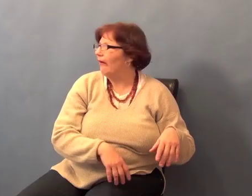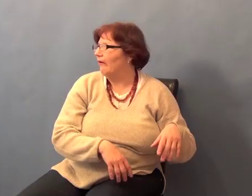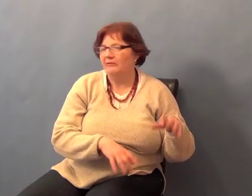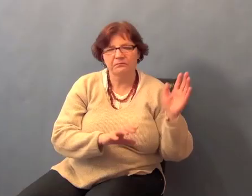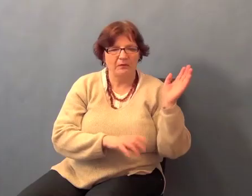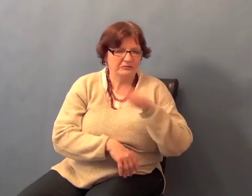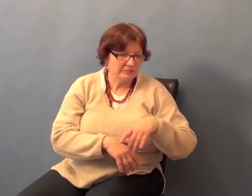Popatrzył, machnął ręką i poszedł.